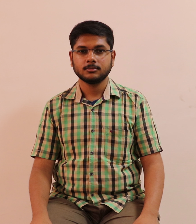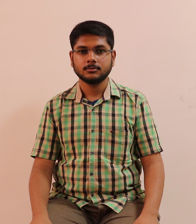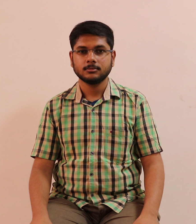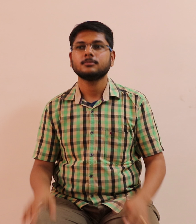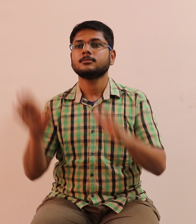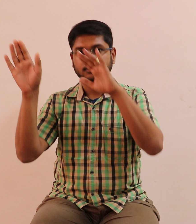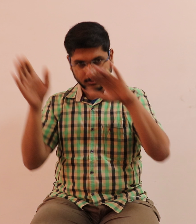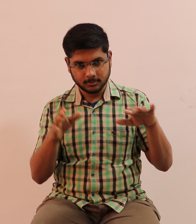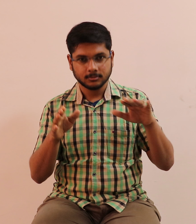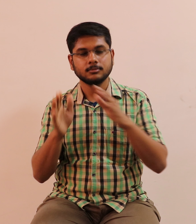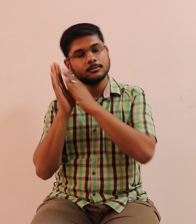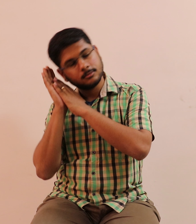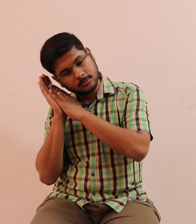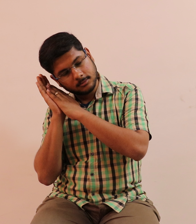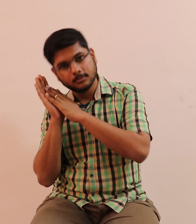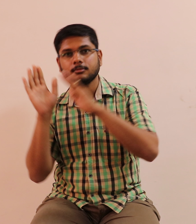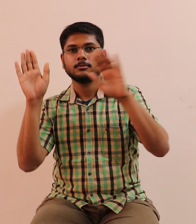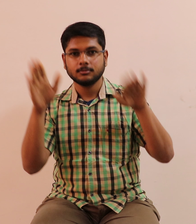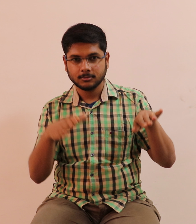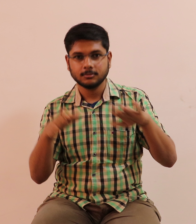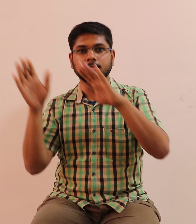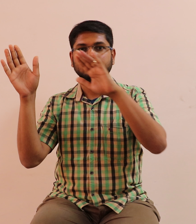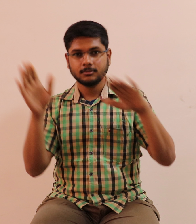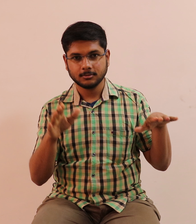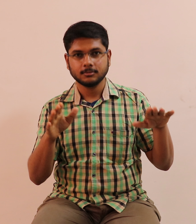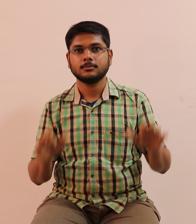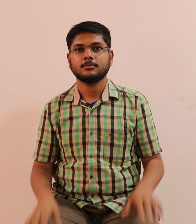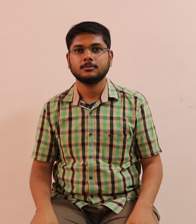prepare the bed